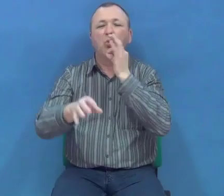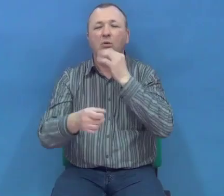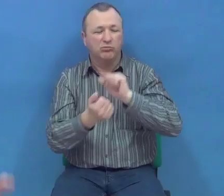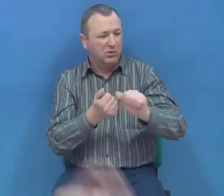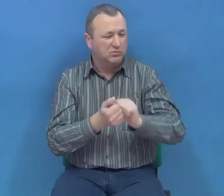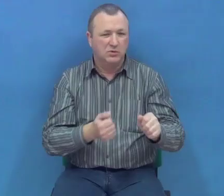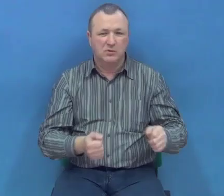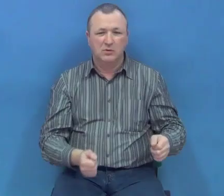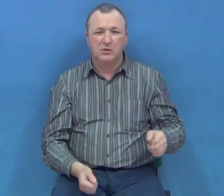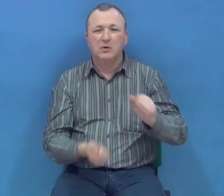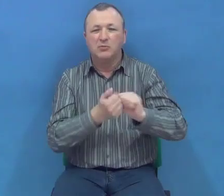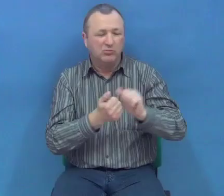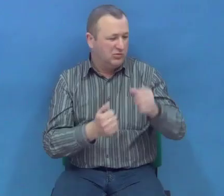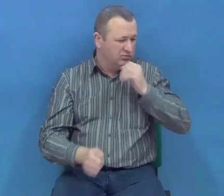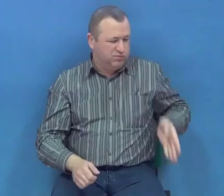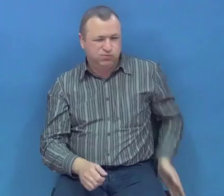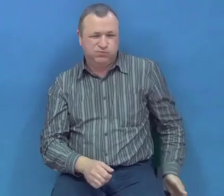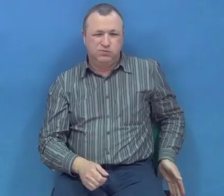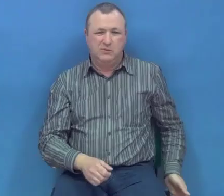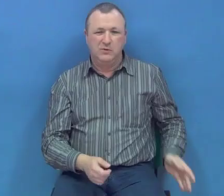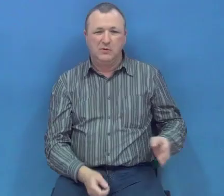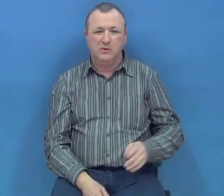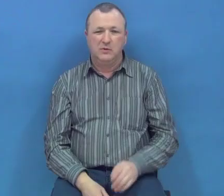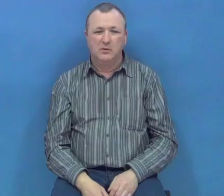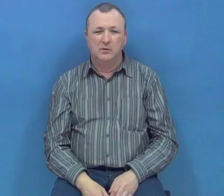Młoda osoba coś niszczy, piłując to.